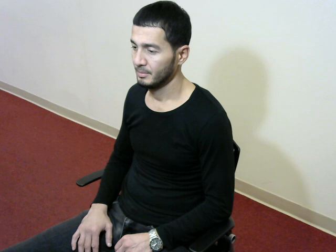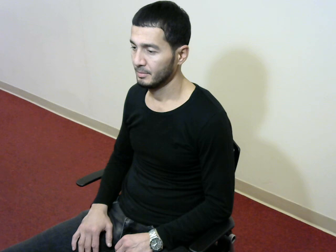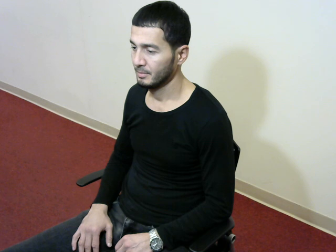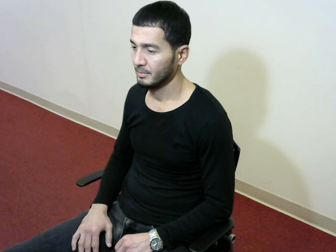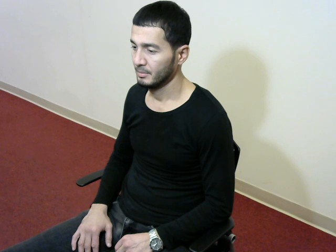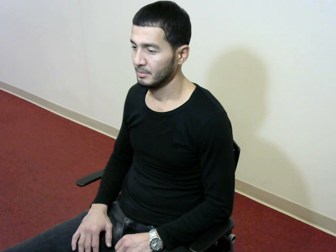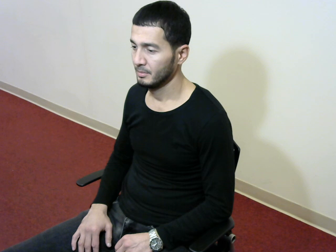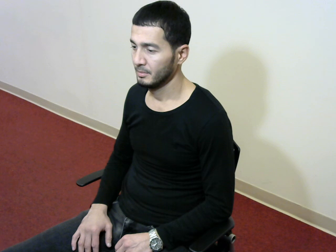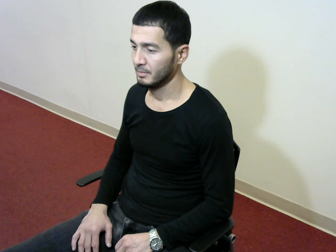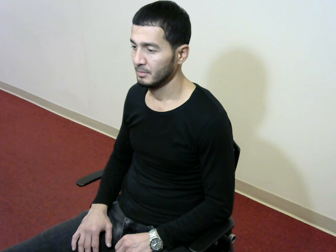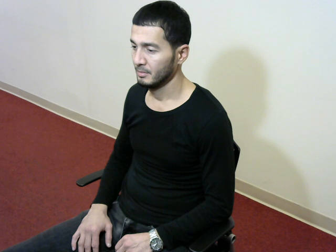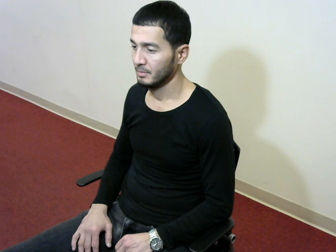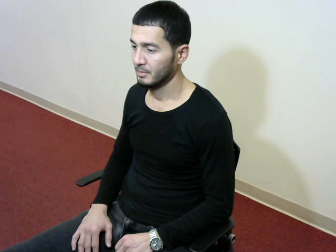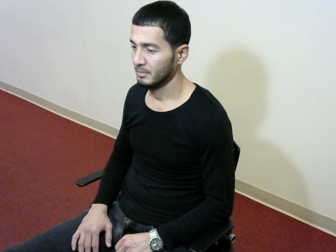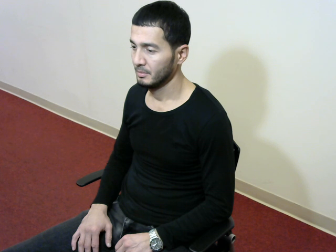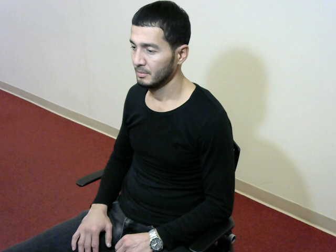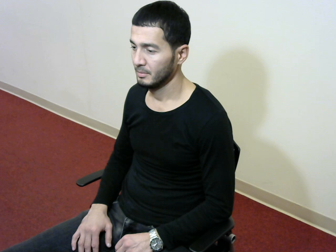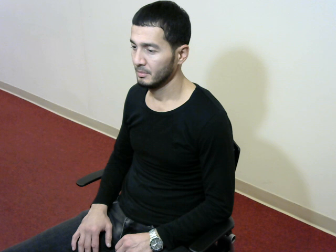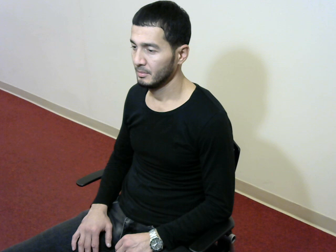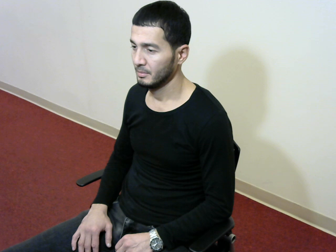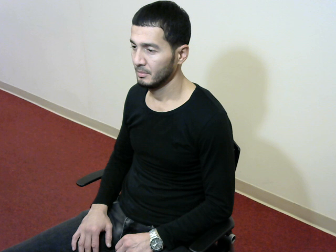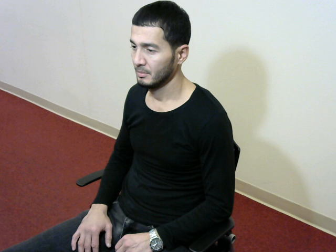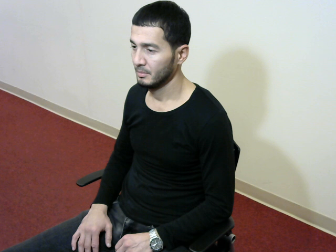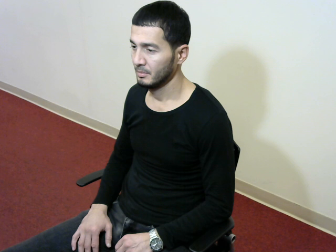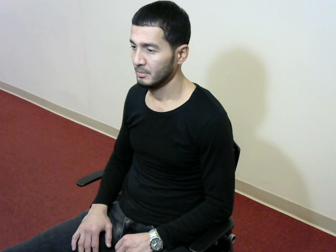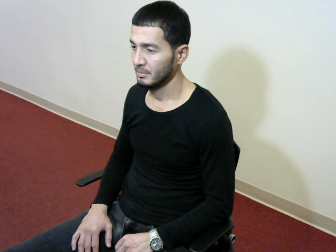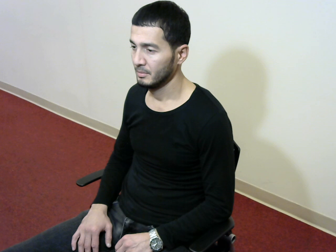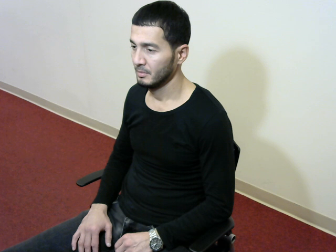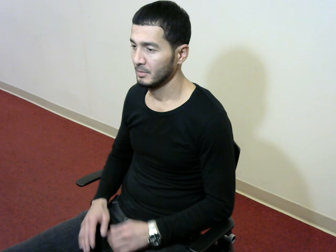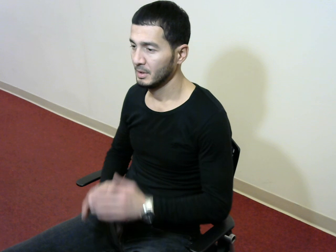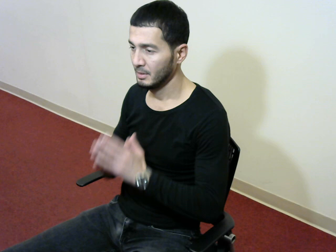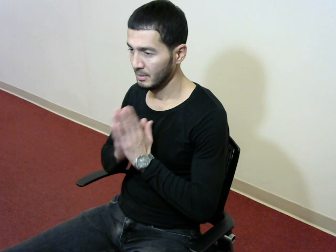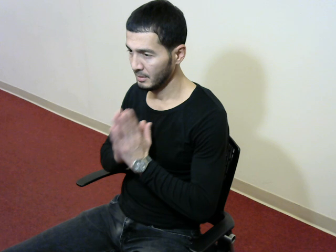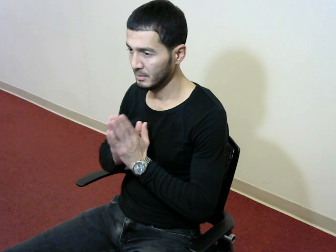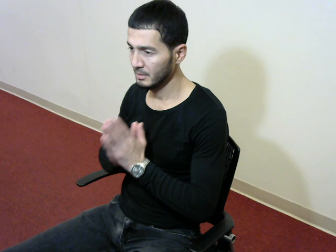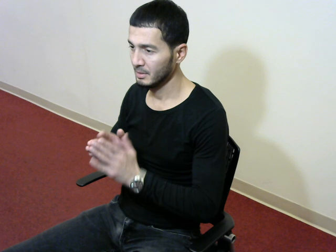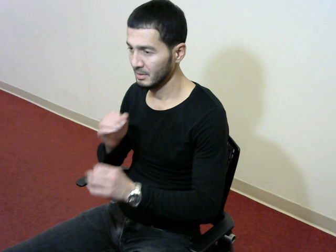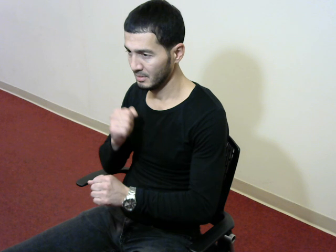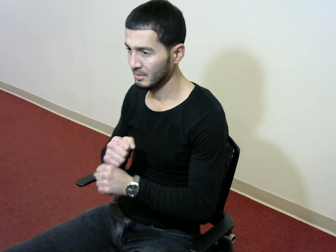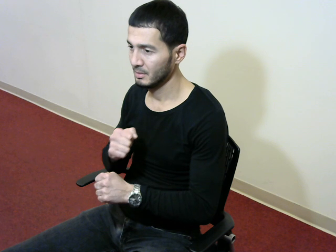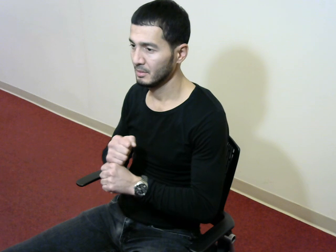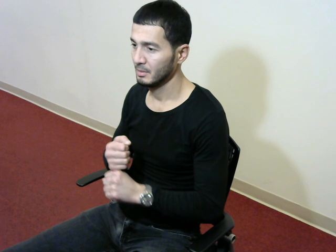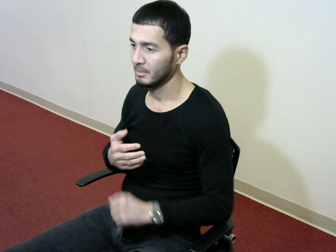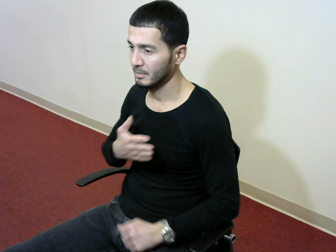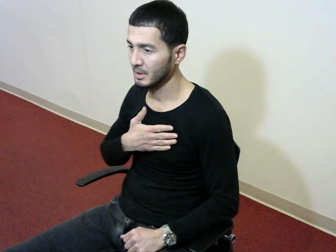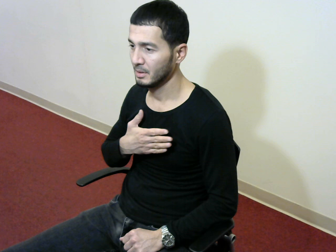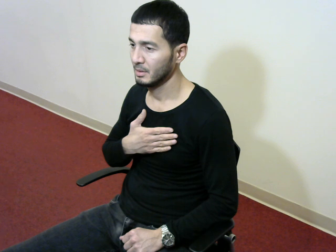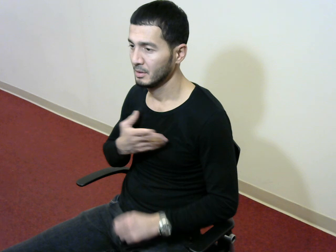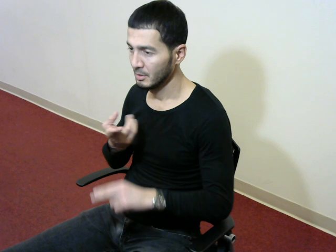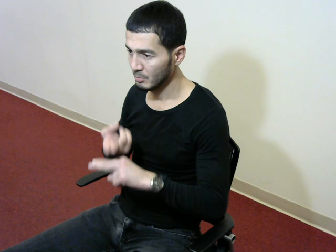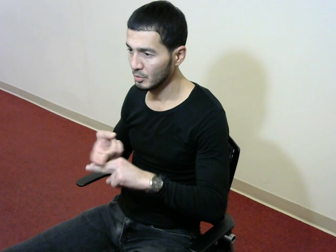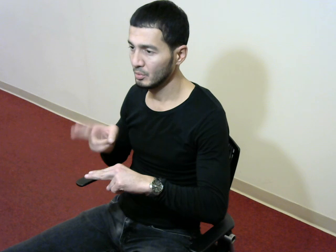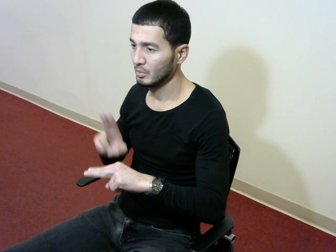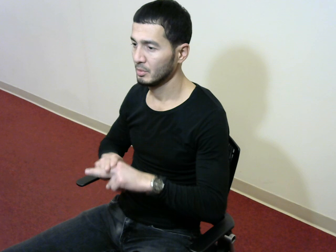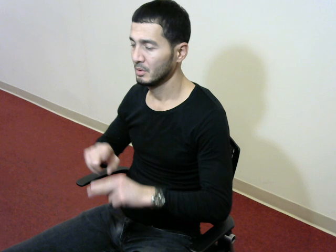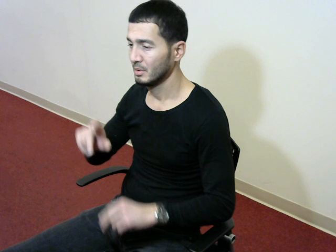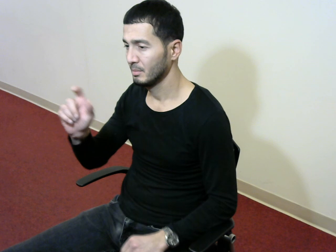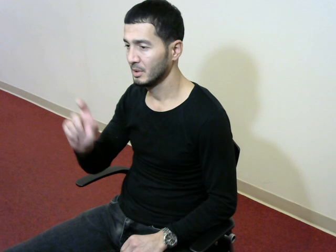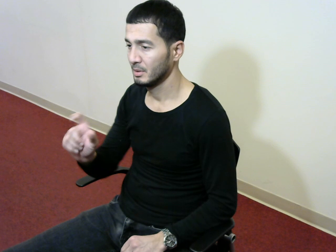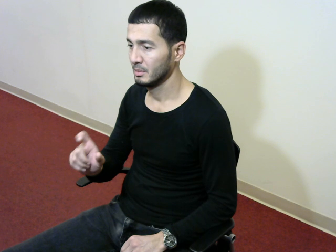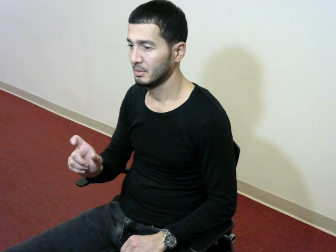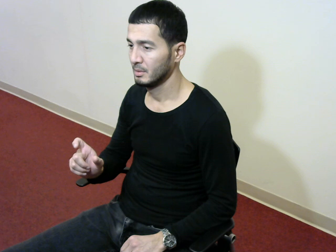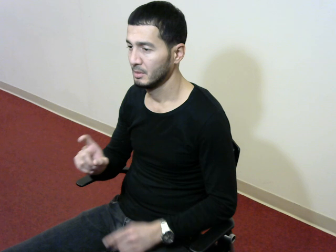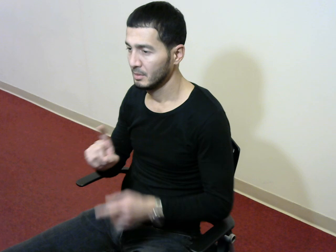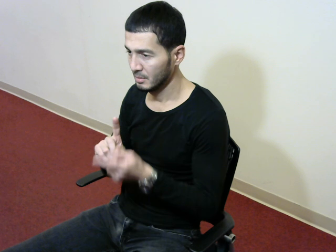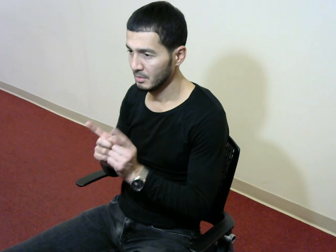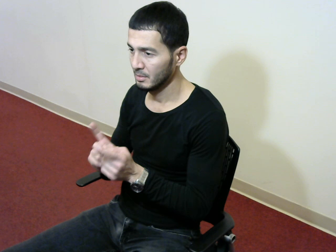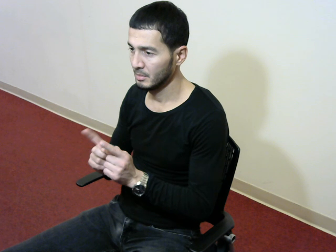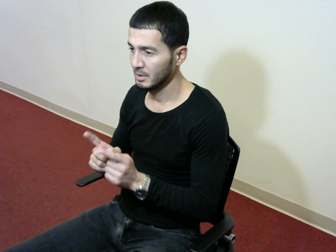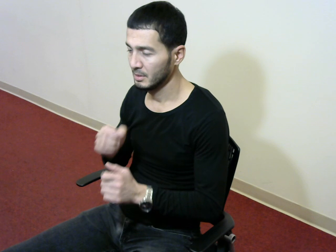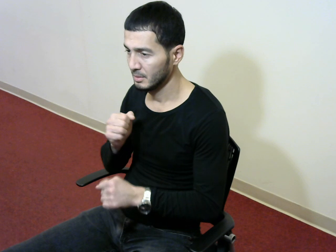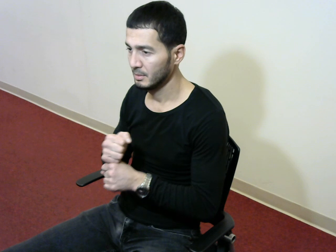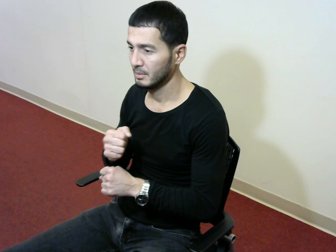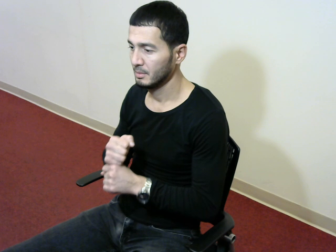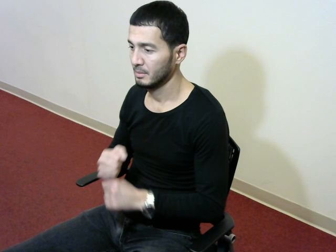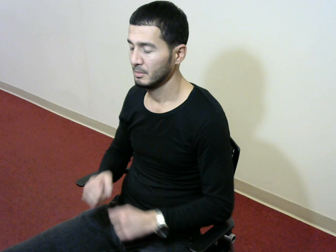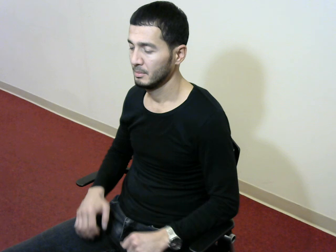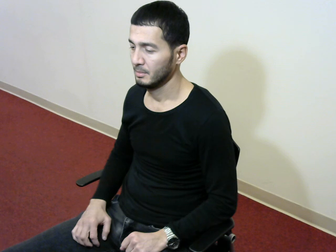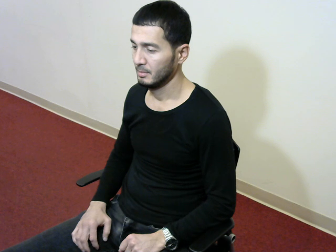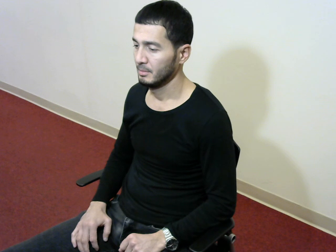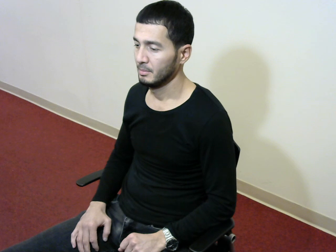Xahiş edirəm, mənə bu şeiri tərcümə edin